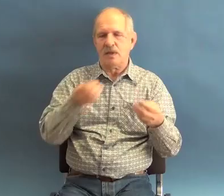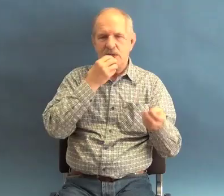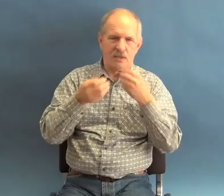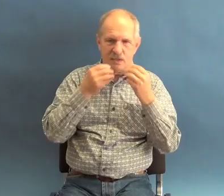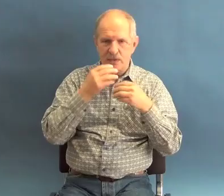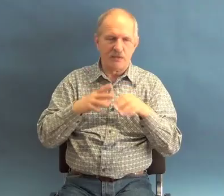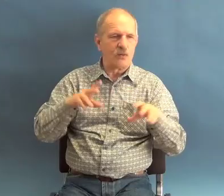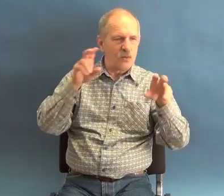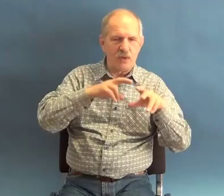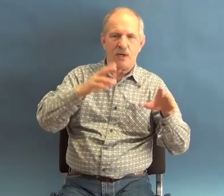Jest tam hotel z miejscami noclegowymi.